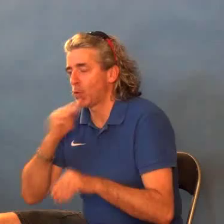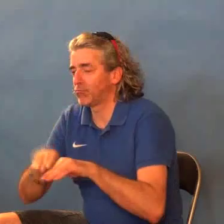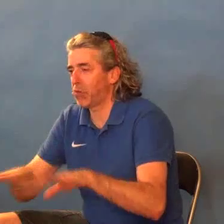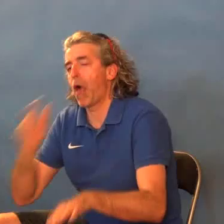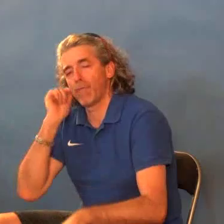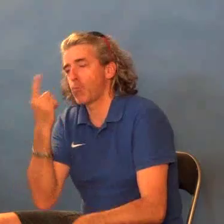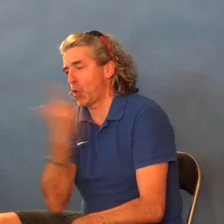Dziewczyna już odjechała.